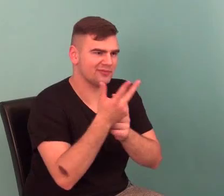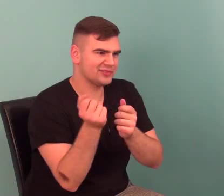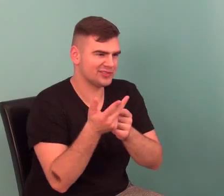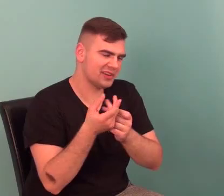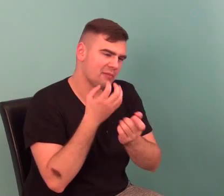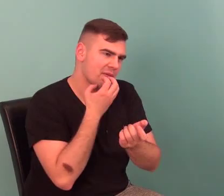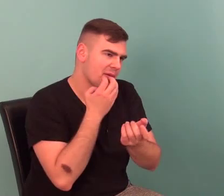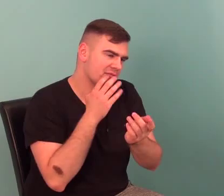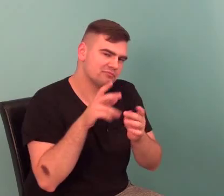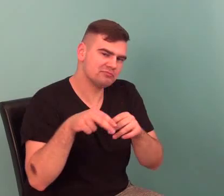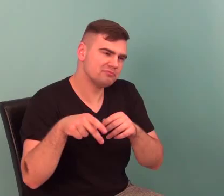Jedzą je i idą.